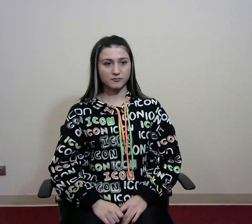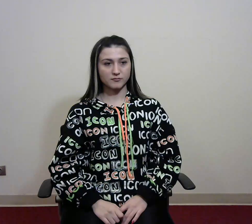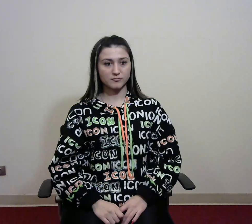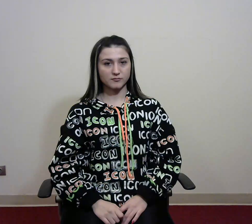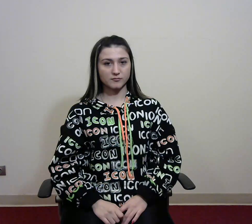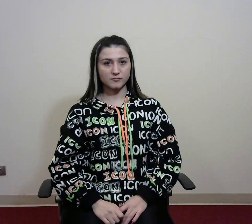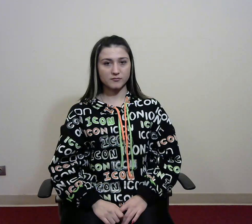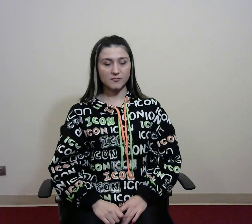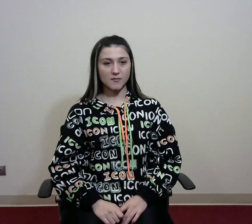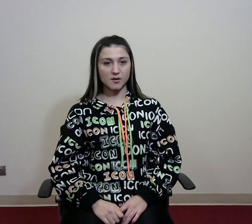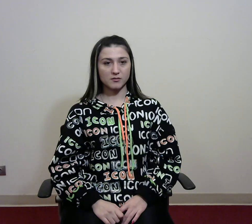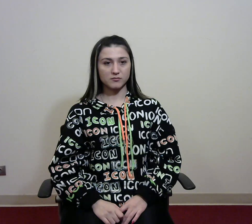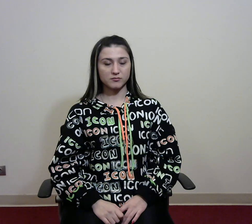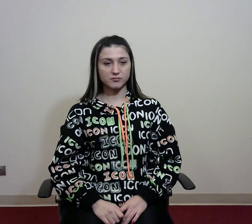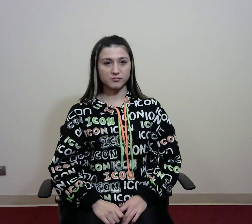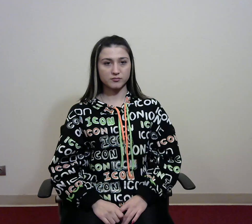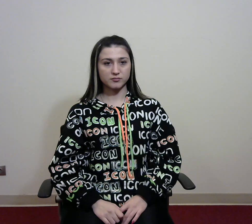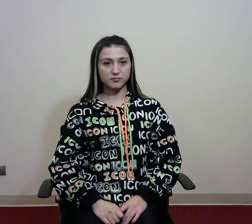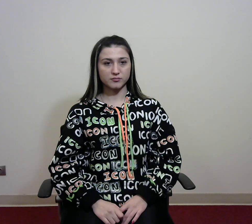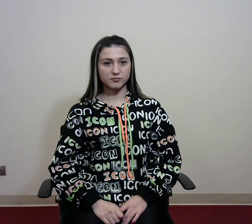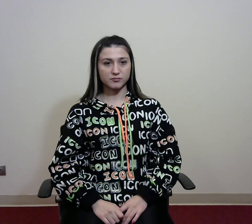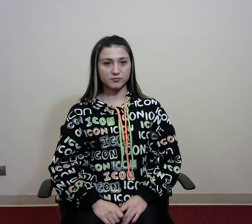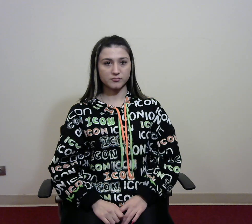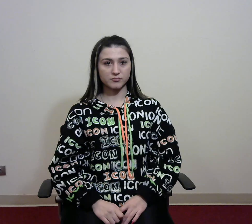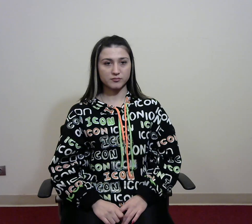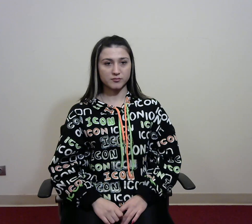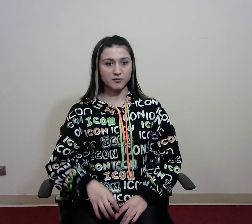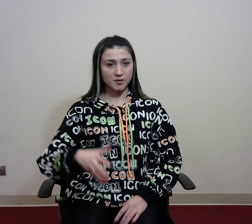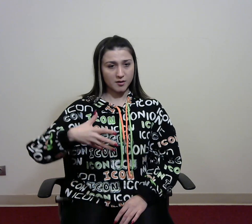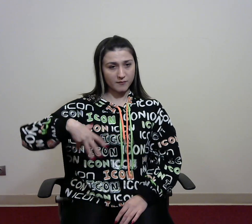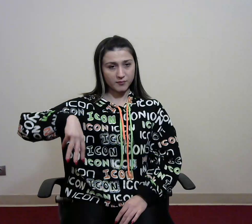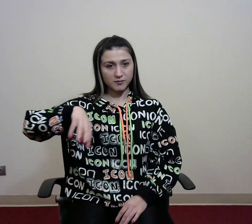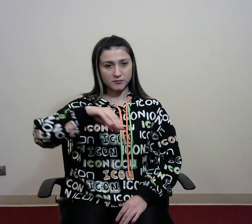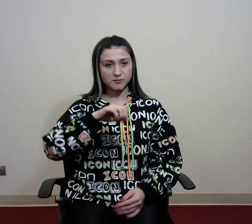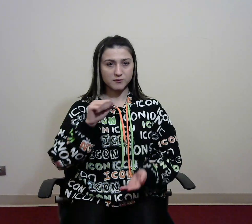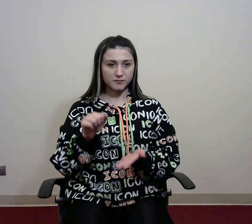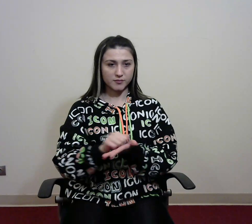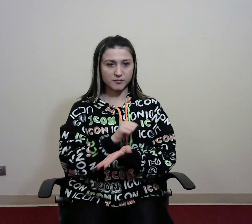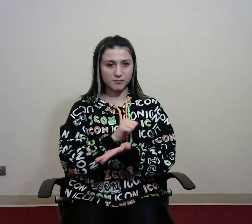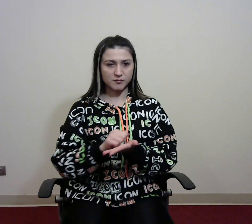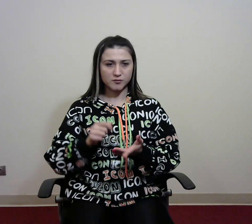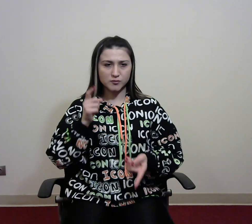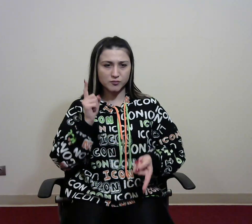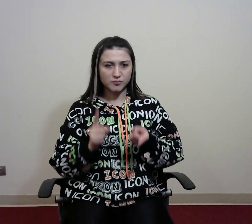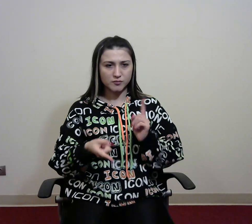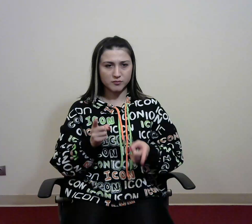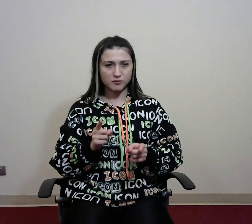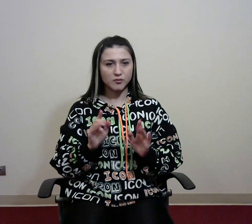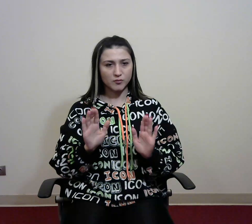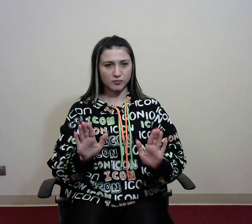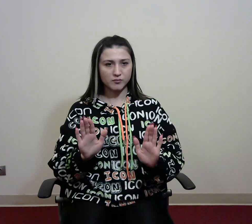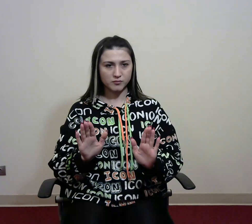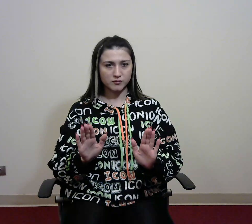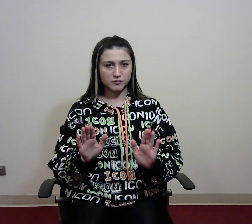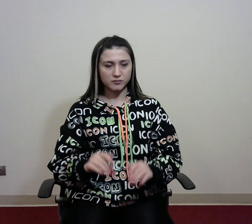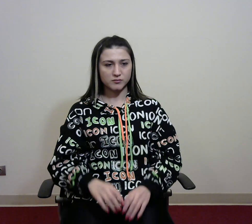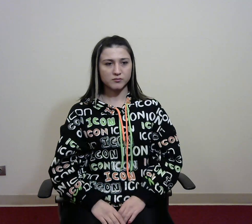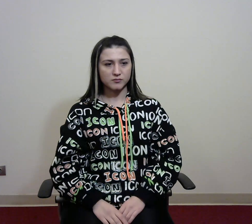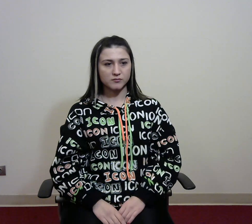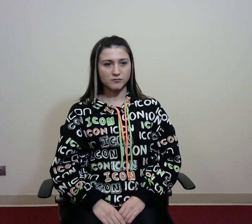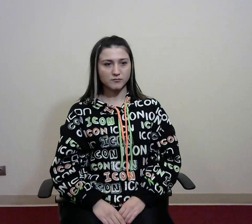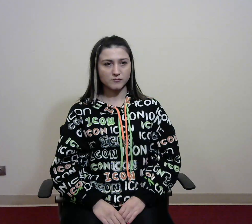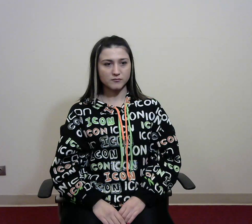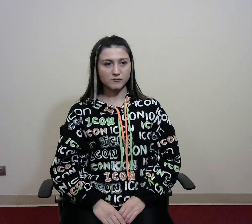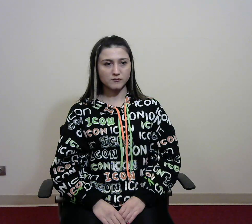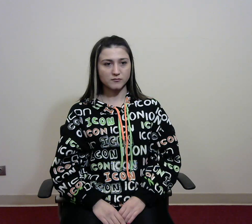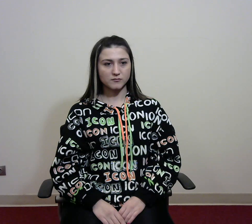Bütün sənədlərin əsli olmalıdır